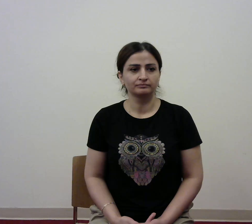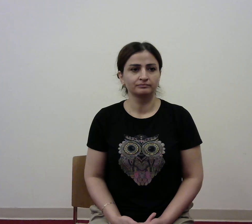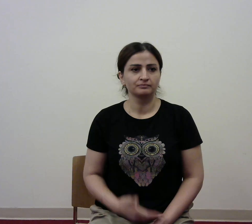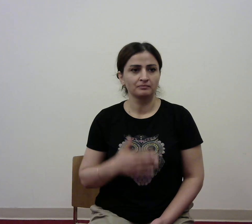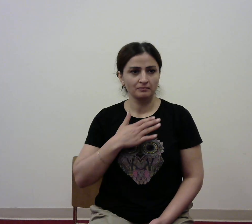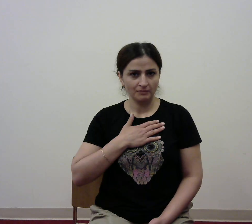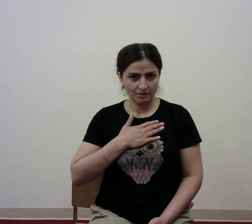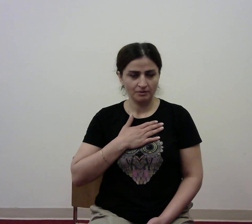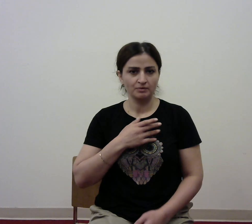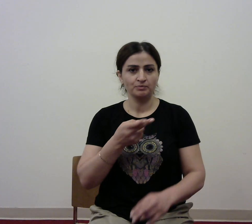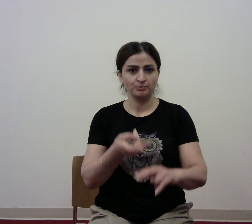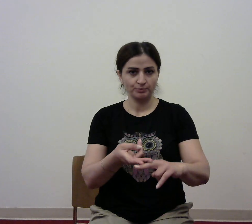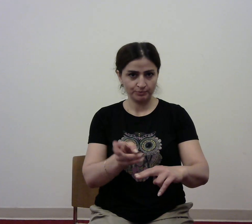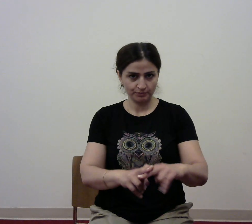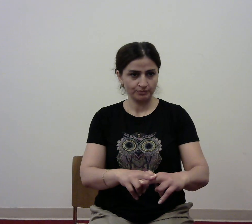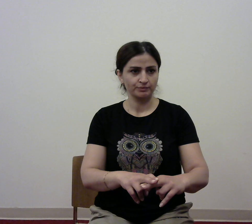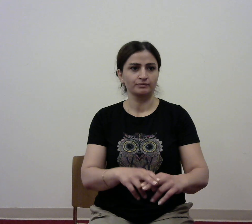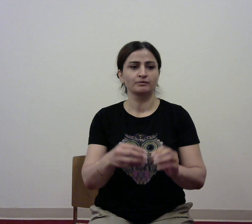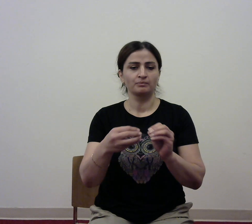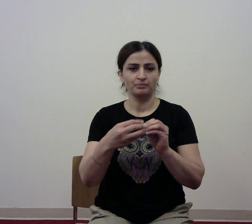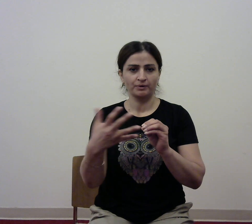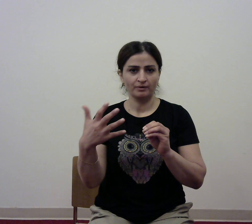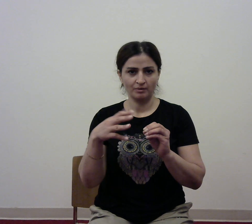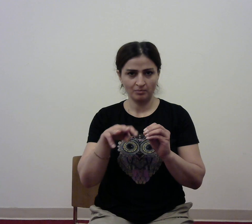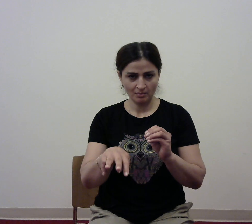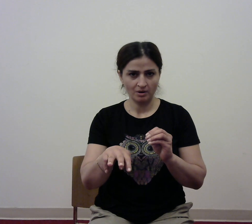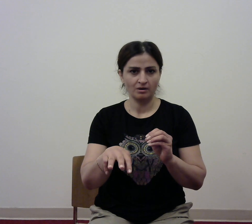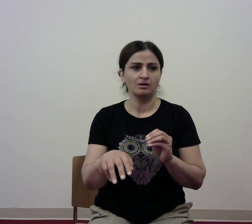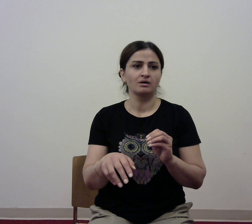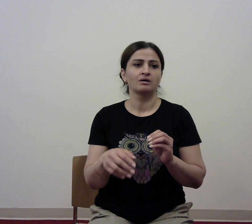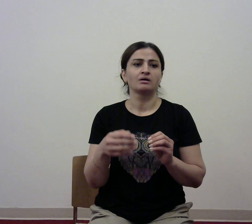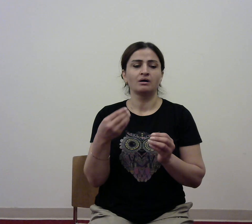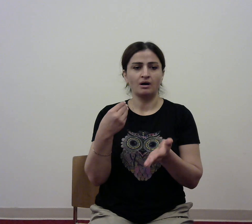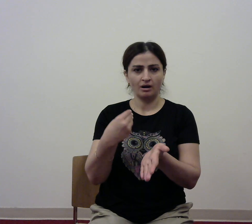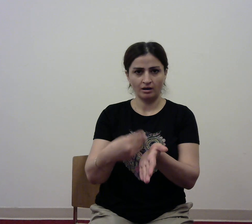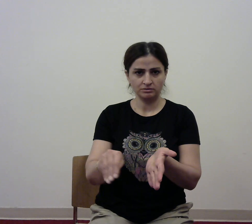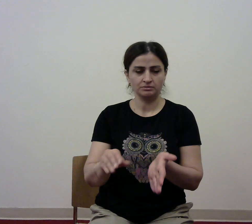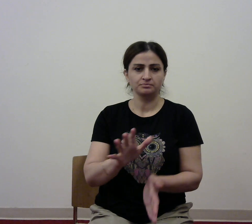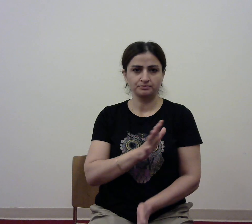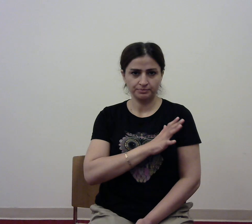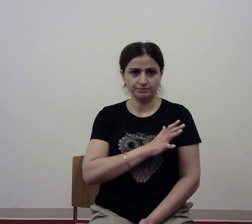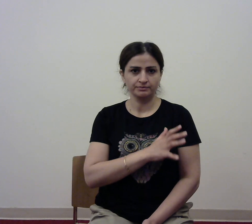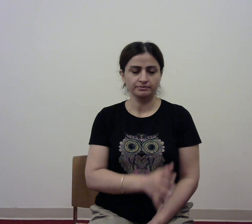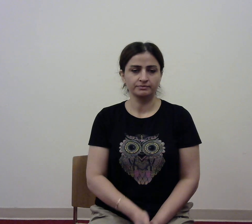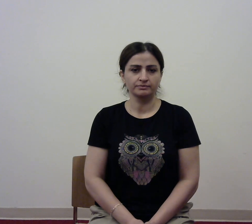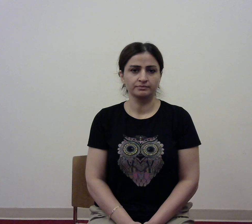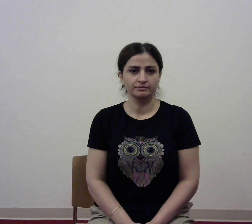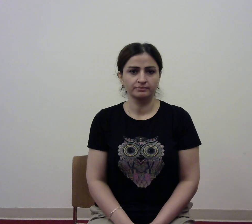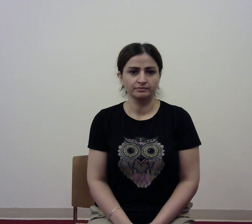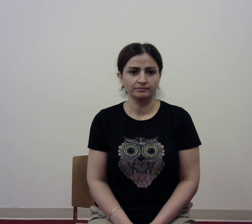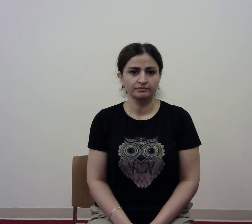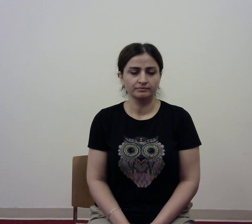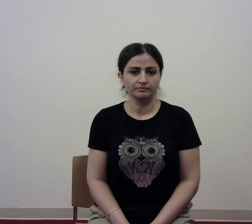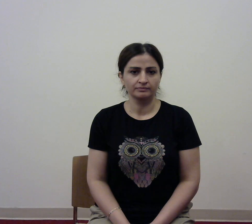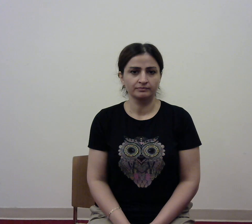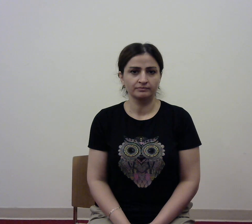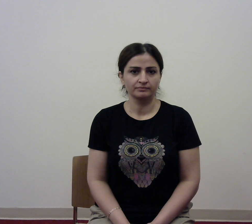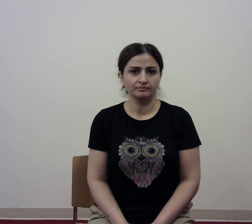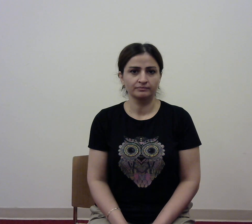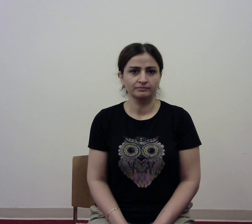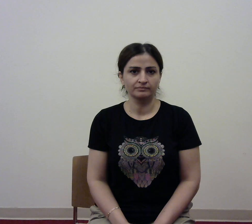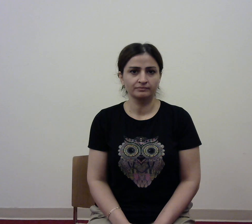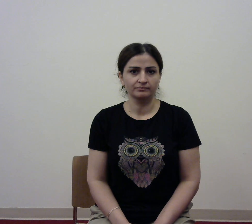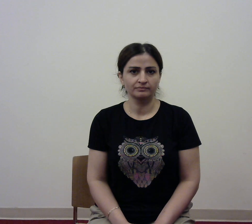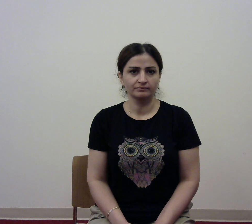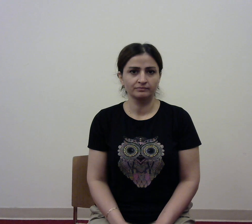Mən bunu 15 manata almışam